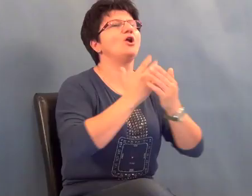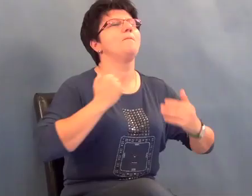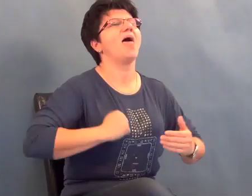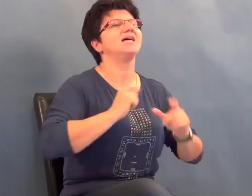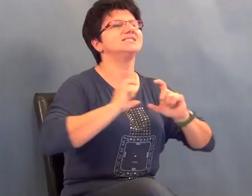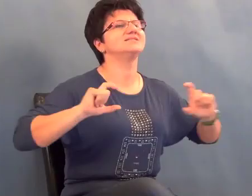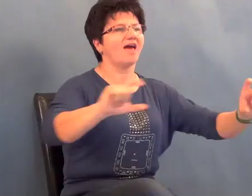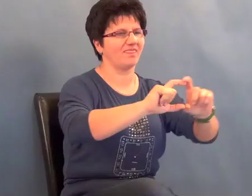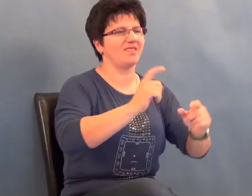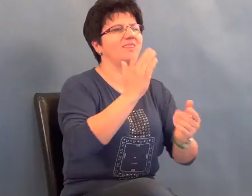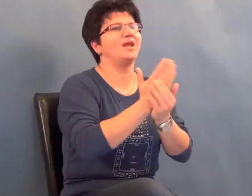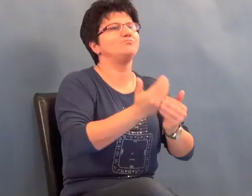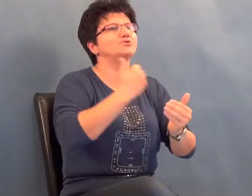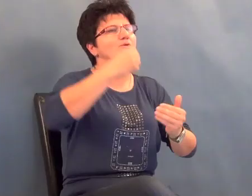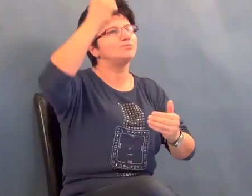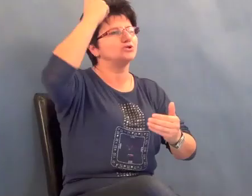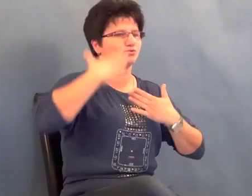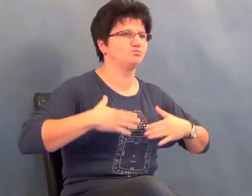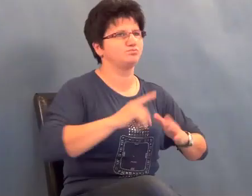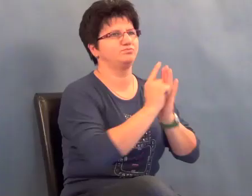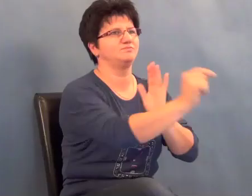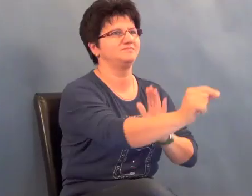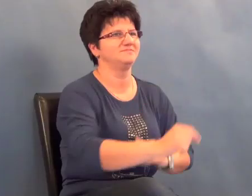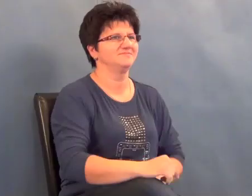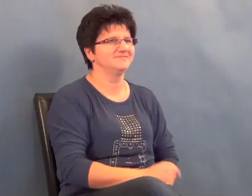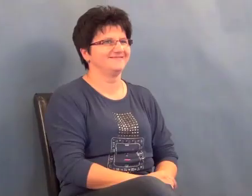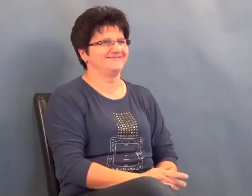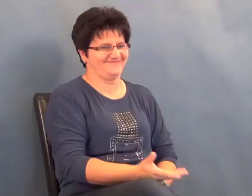Tylko przed wejściem na basen można wziąć prysznic i dopiero potem można iść na basen.